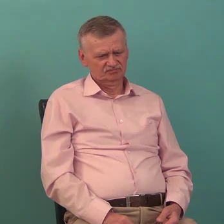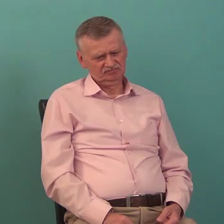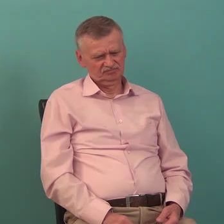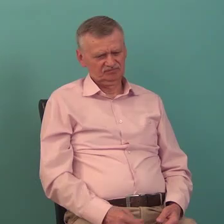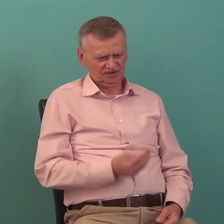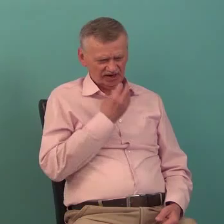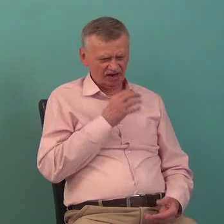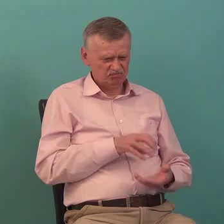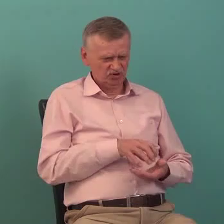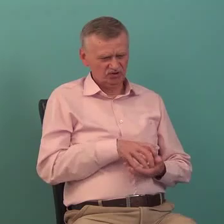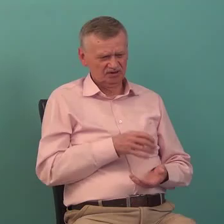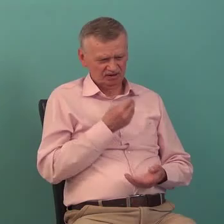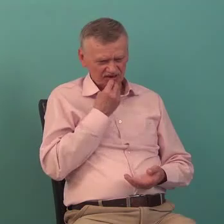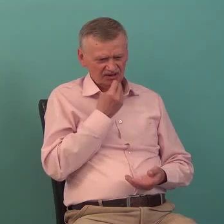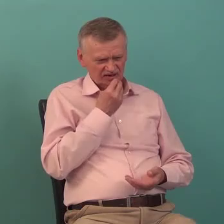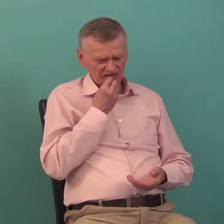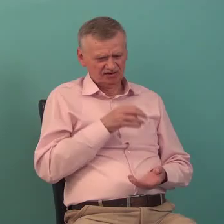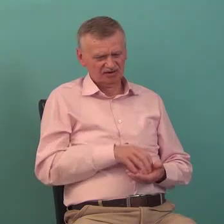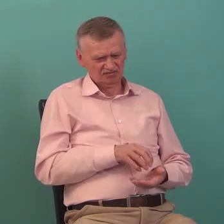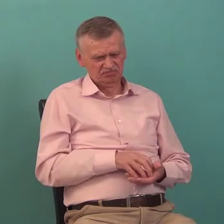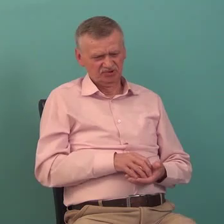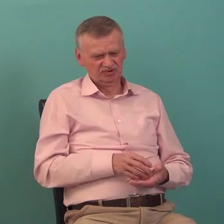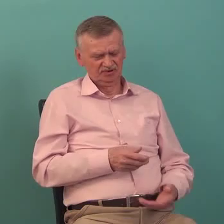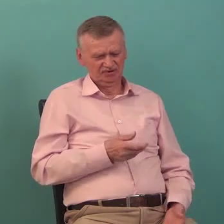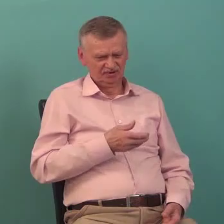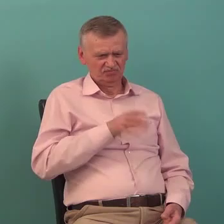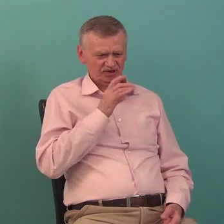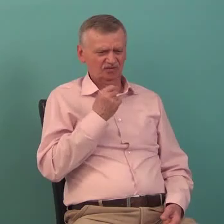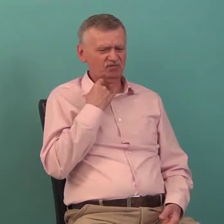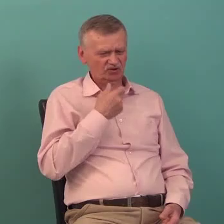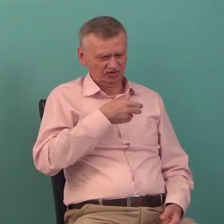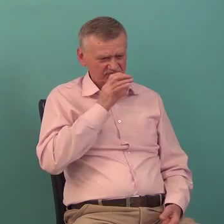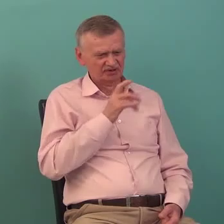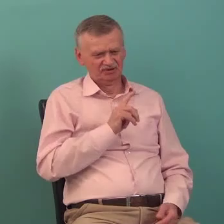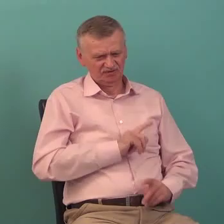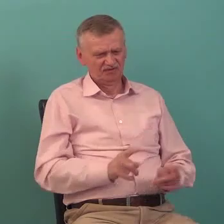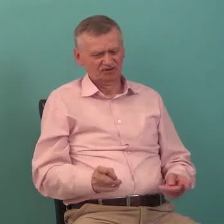Jedząc hamburgera nie wolno pić wódki.